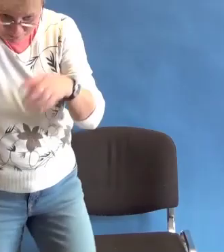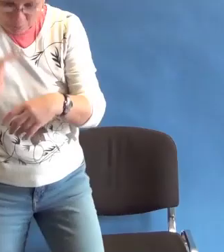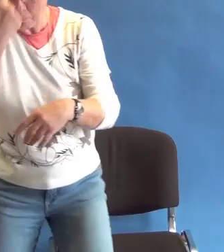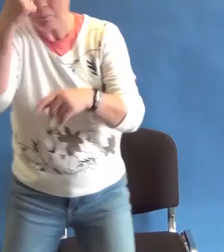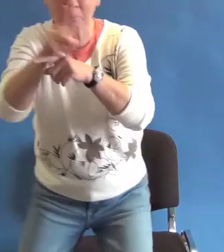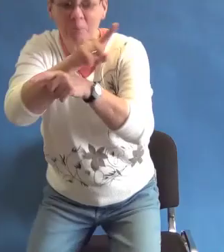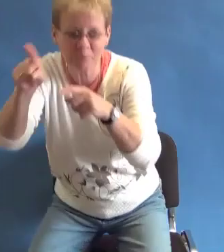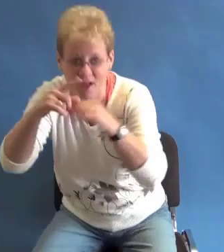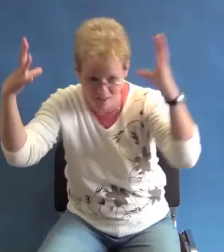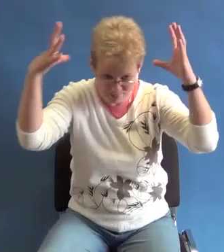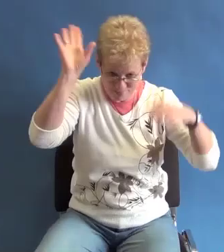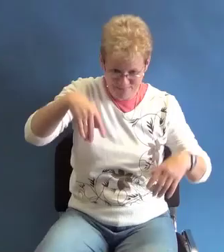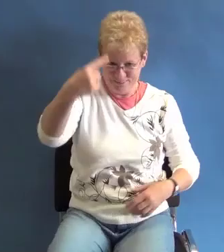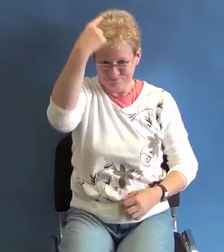Strzela w coś na głowie, może się uda.